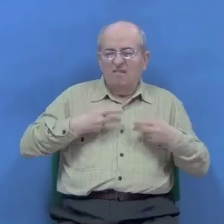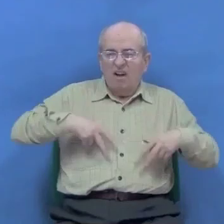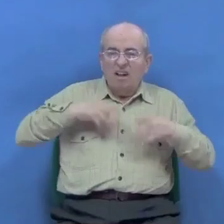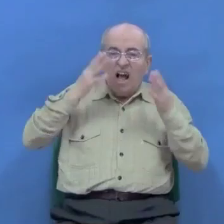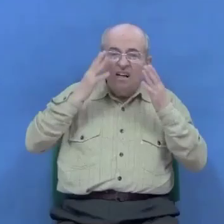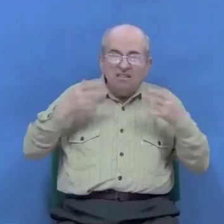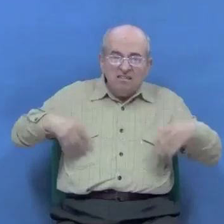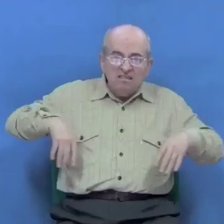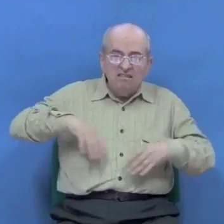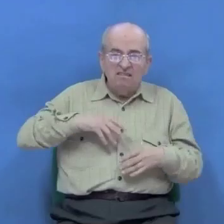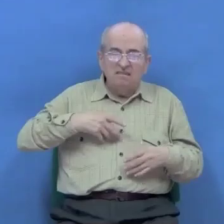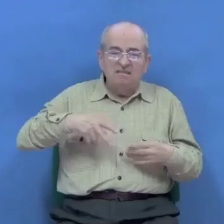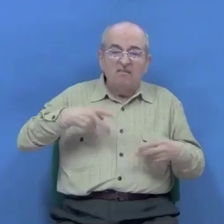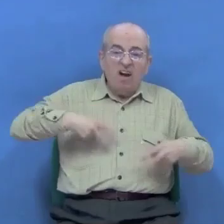Trzeba się ubrać, zawinąć w ręcznik.